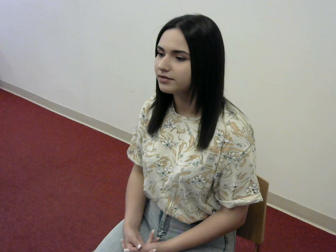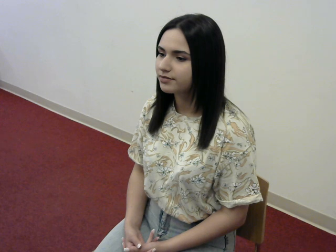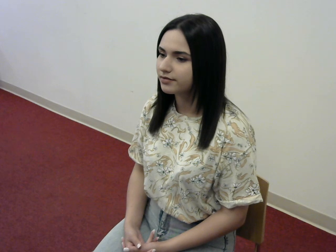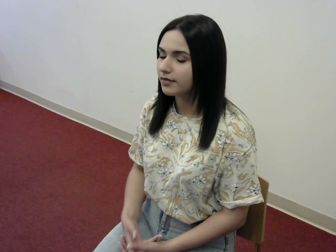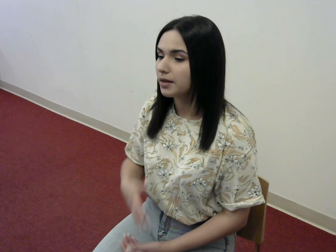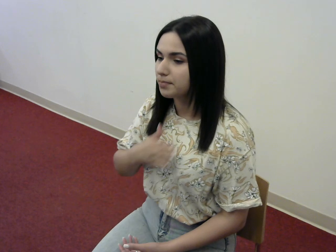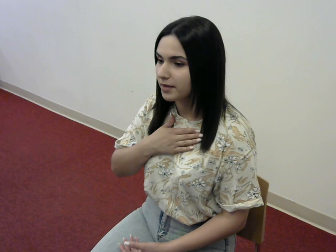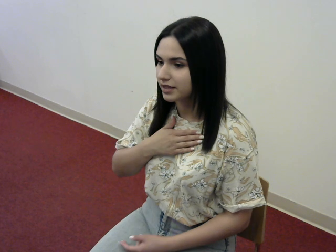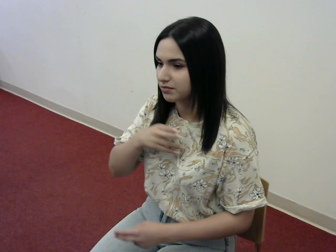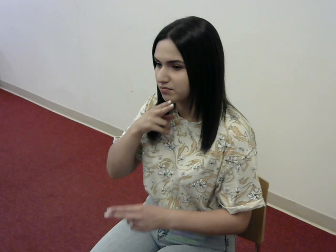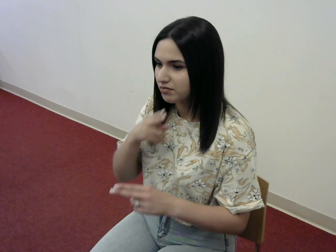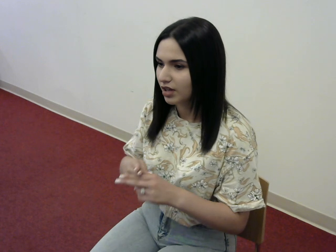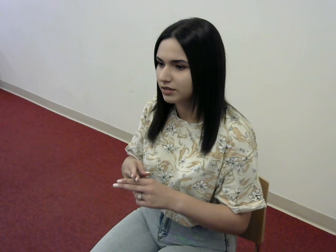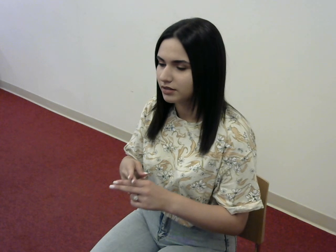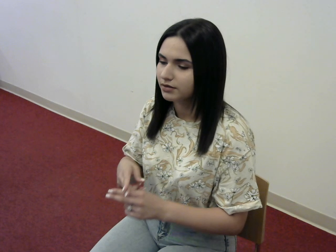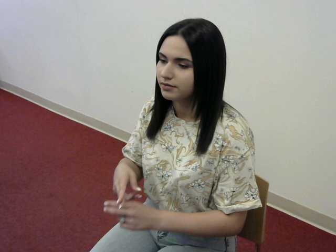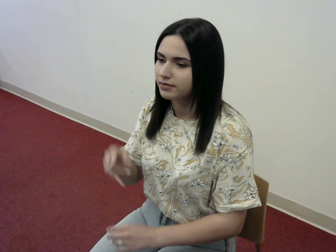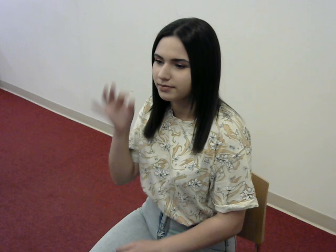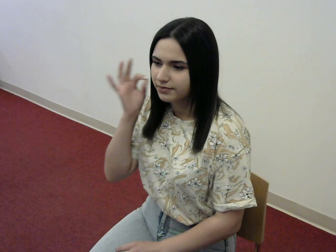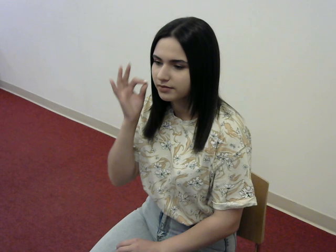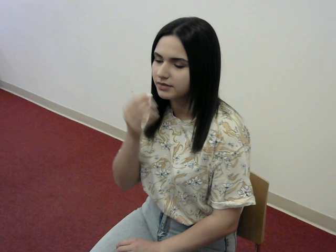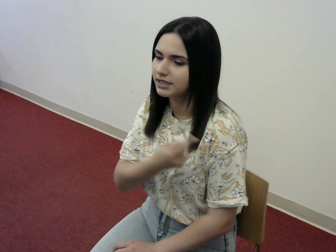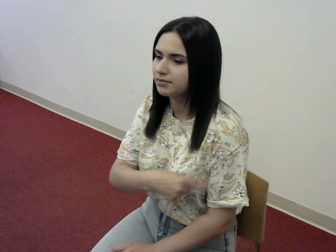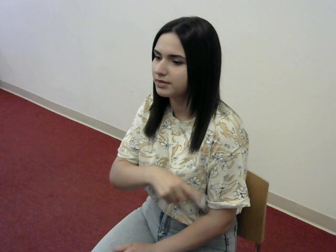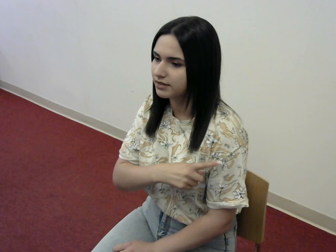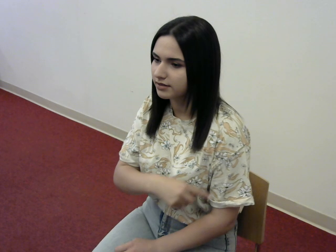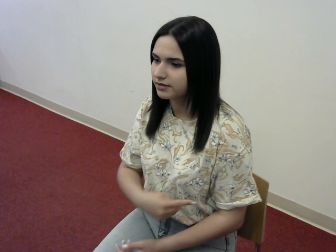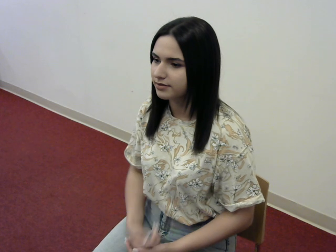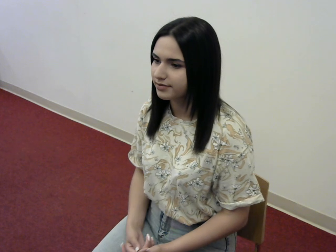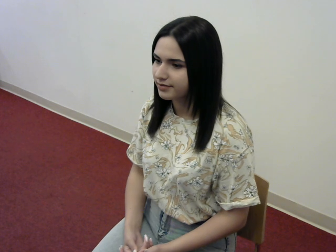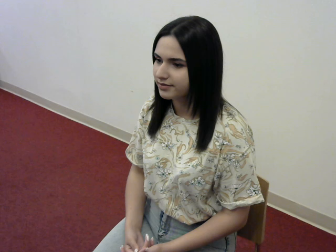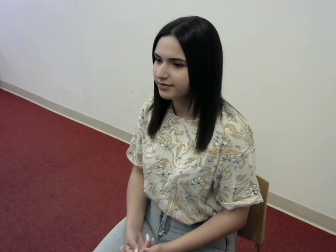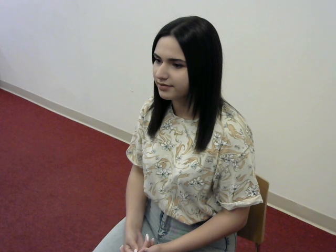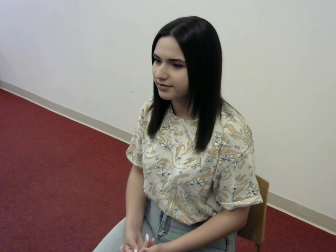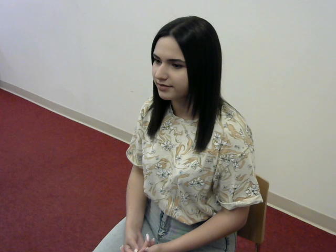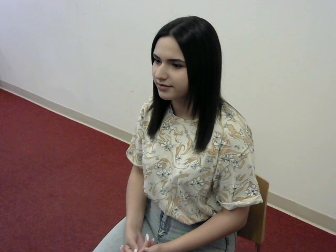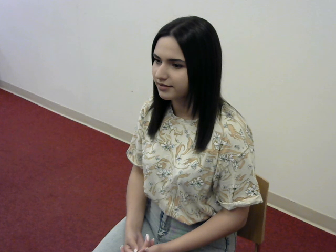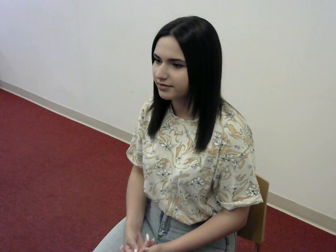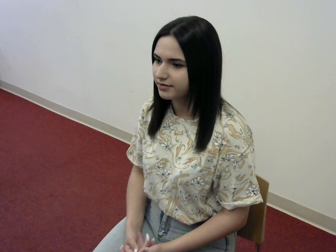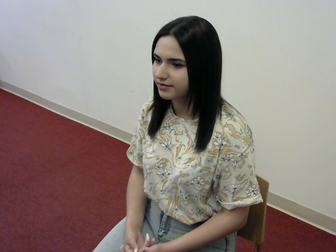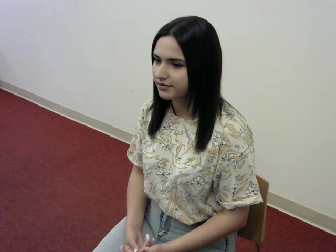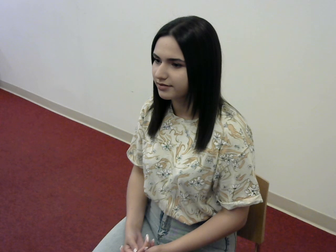Mənim bacım tibb bacısıdır